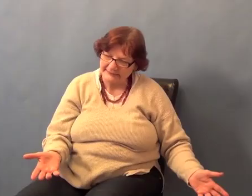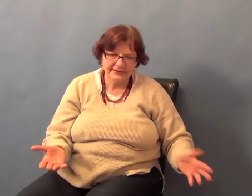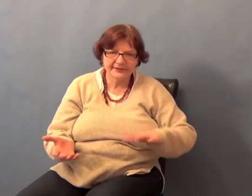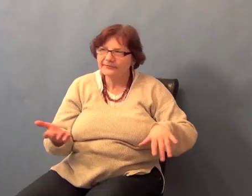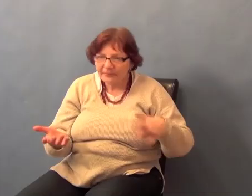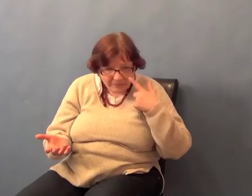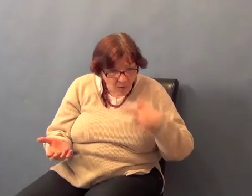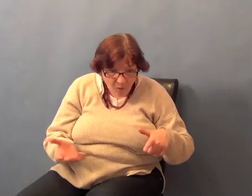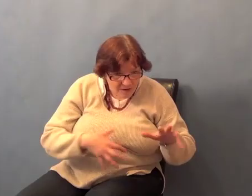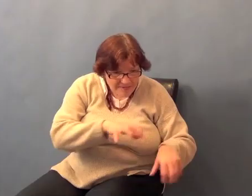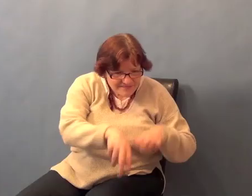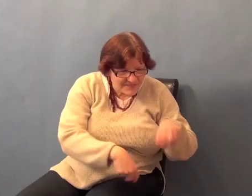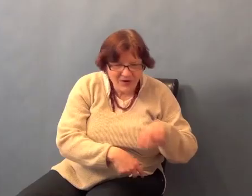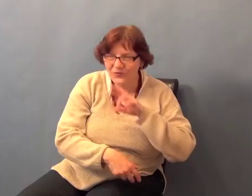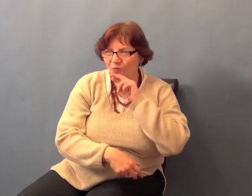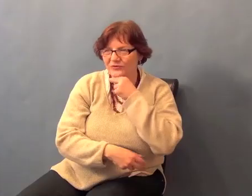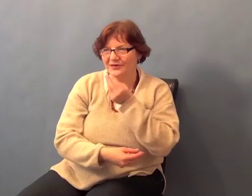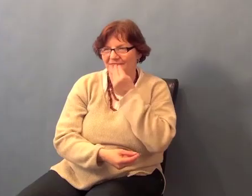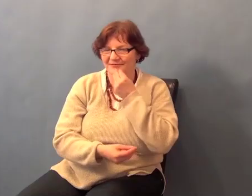Dzieci zauważyły je, pozbierały i zjadły gruszki